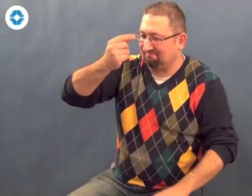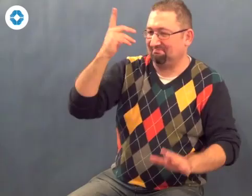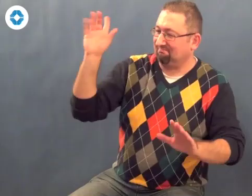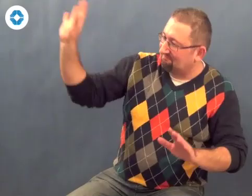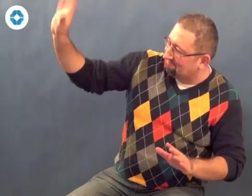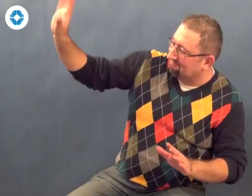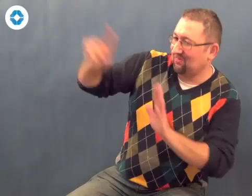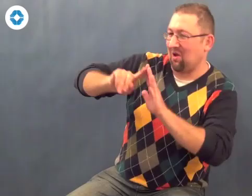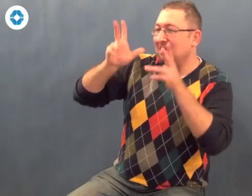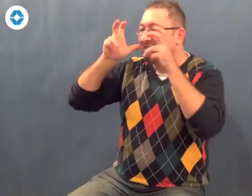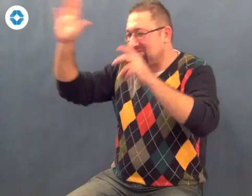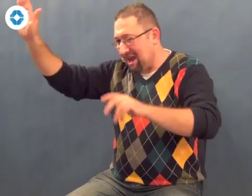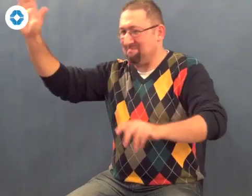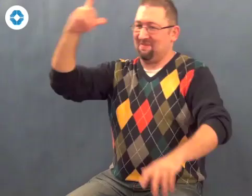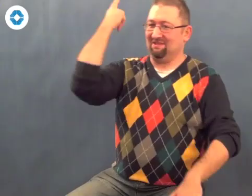Żegna się z żabami, macha do nich i odchodzi.